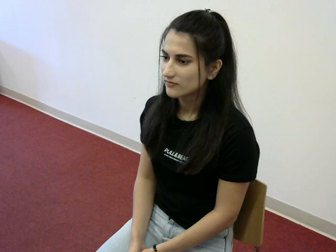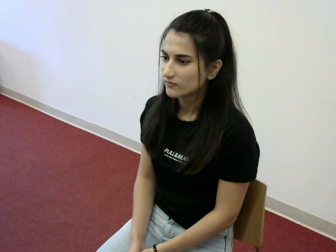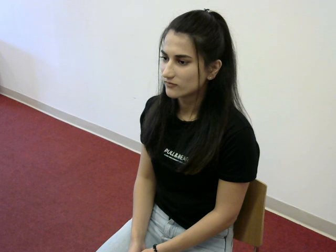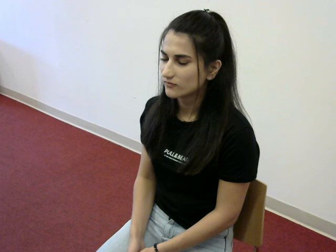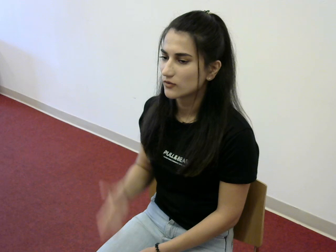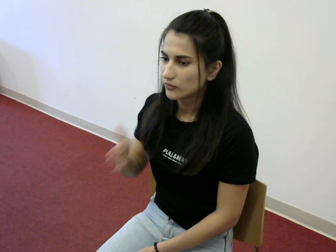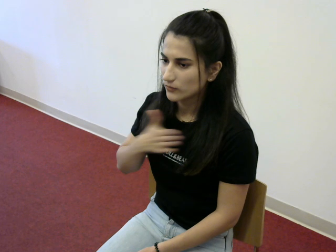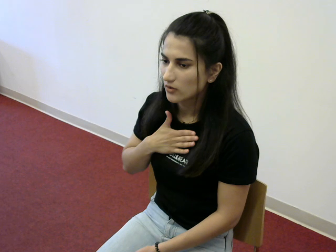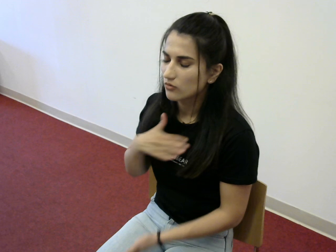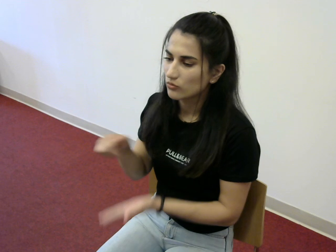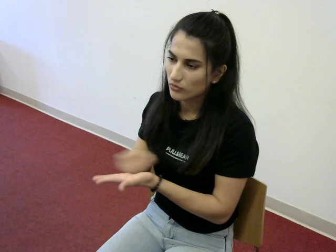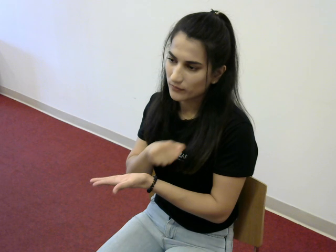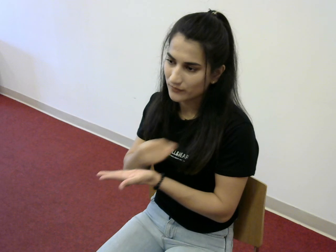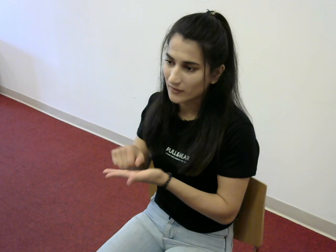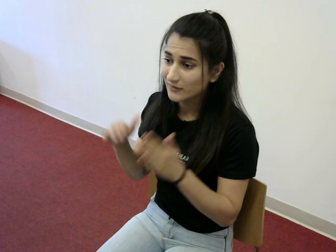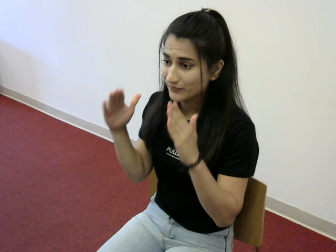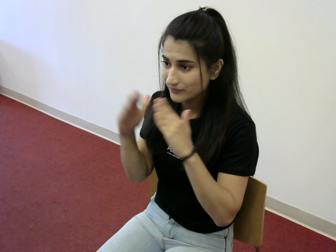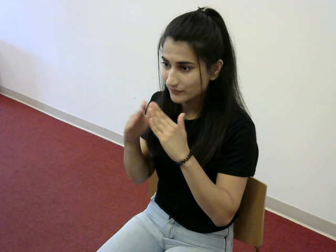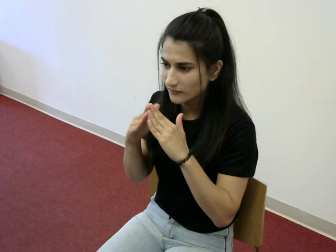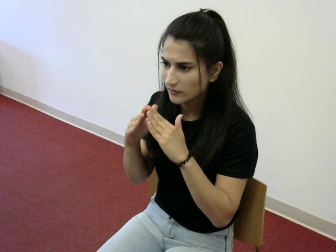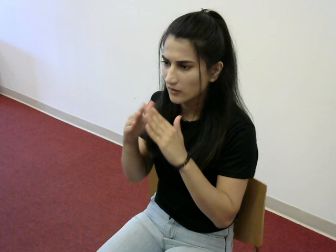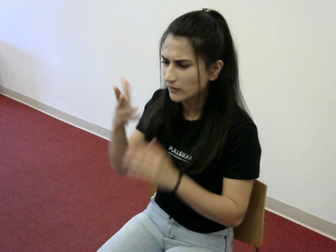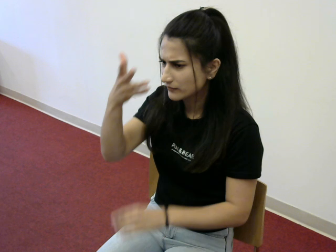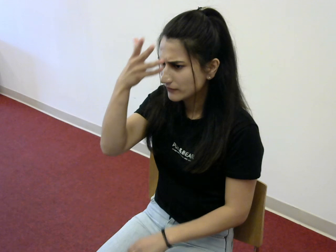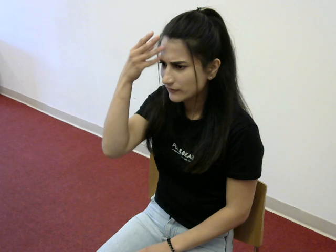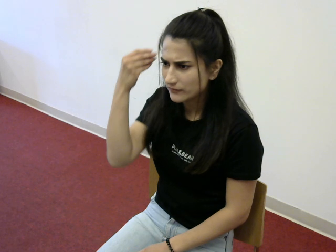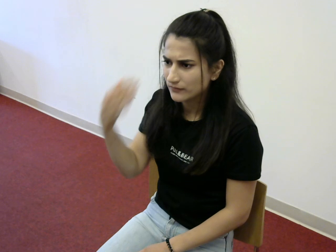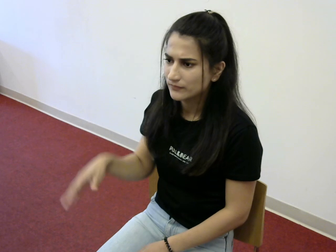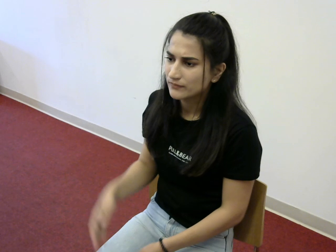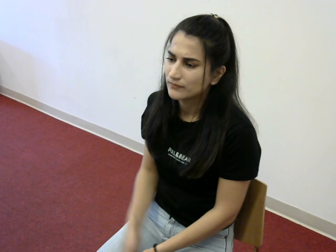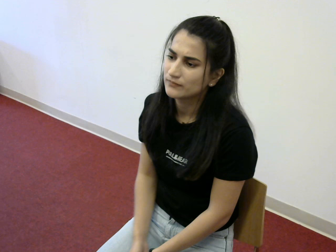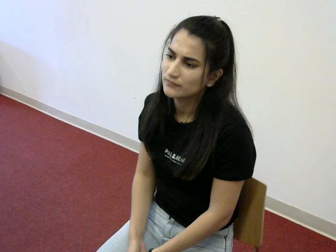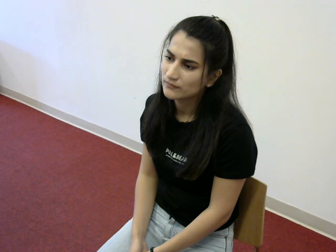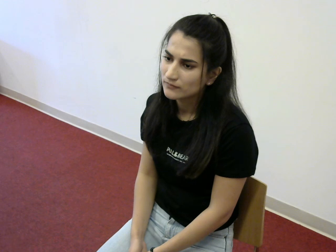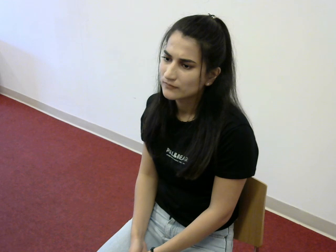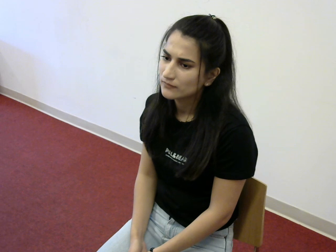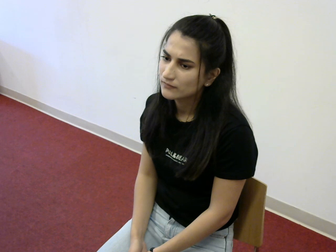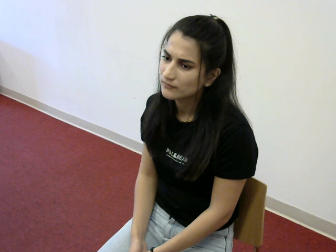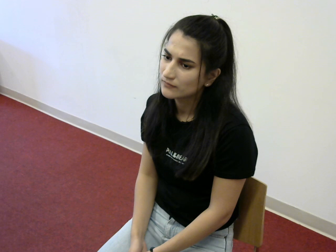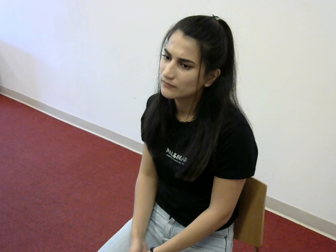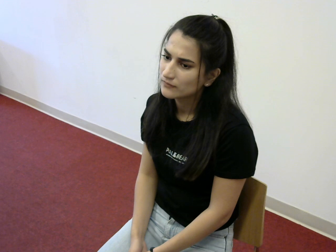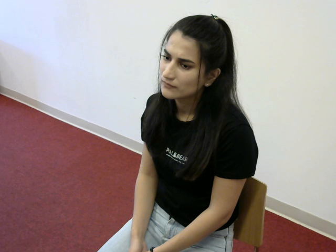Mən sənədlərimi evdə unutmuşam